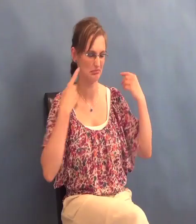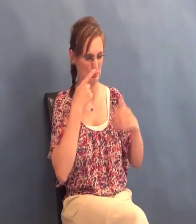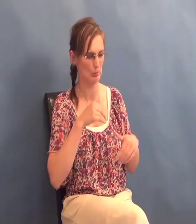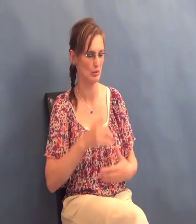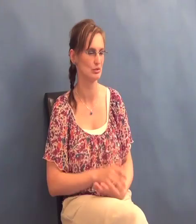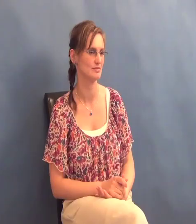Tak mi się wydaje.